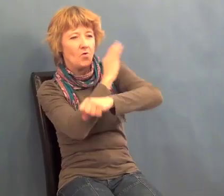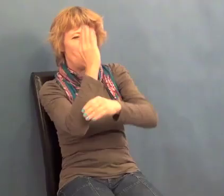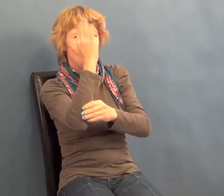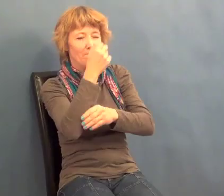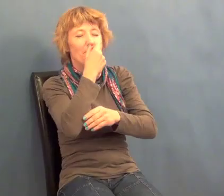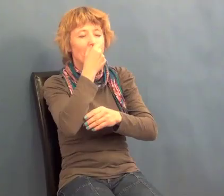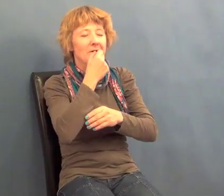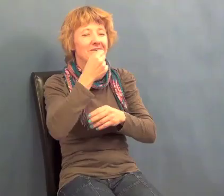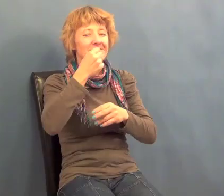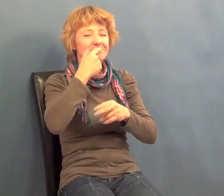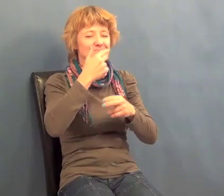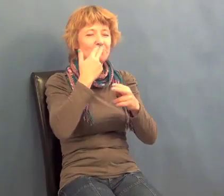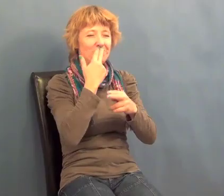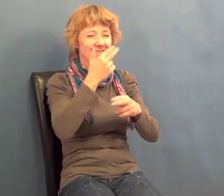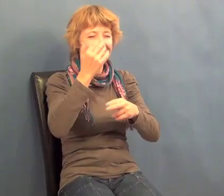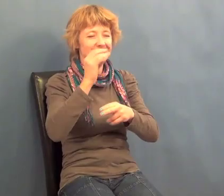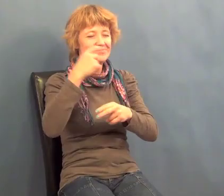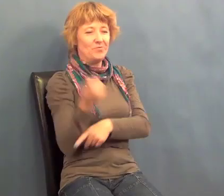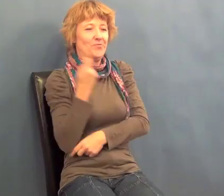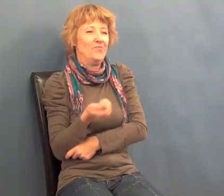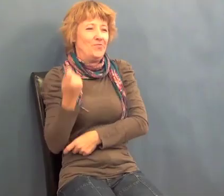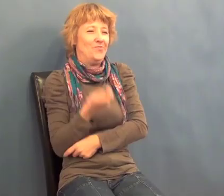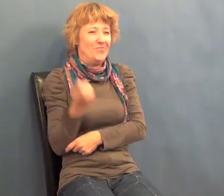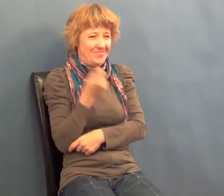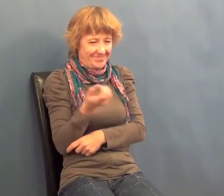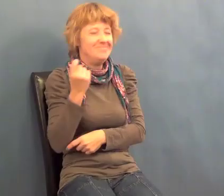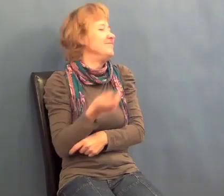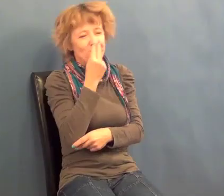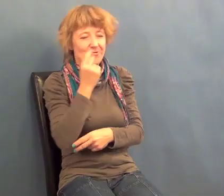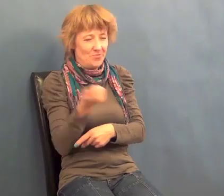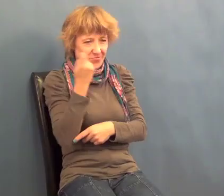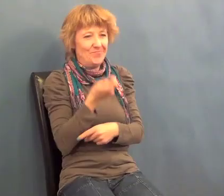To był Charlie Chaplin.